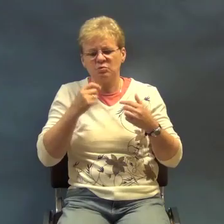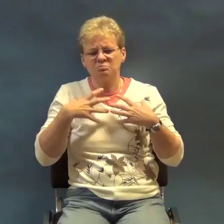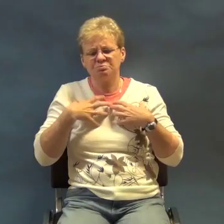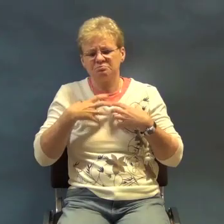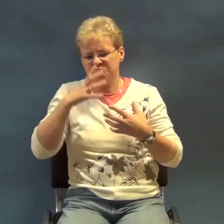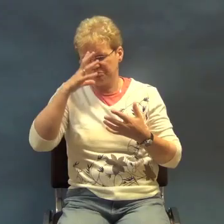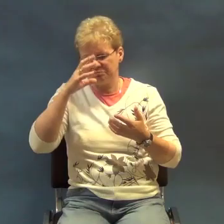Zasypia mocno.